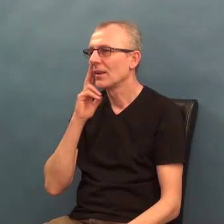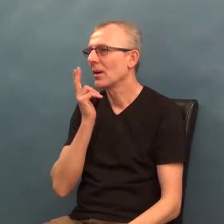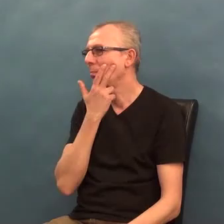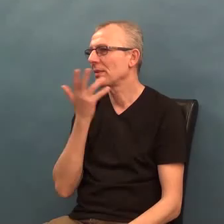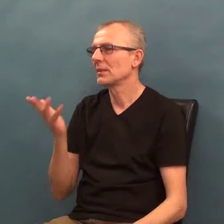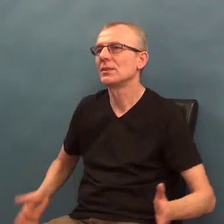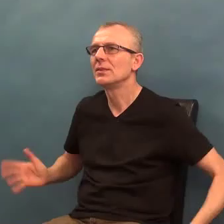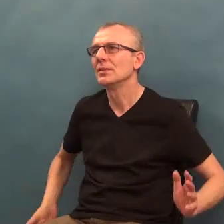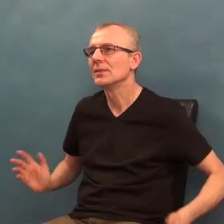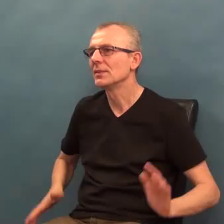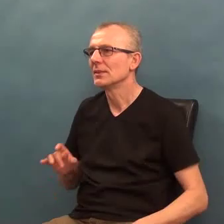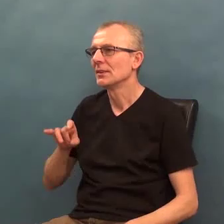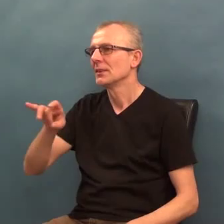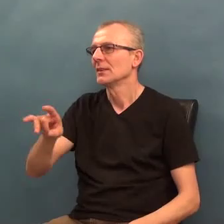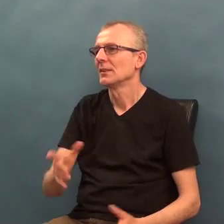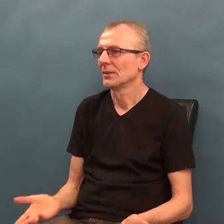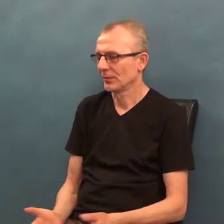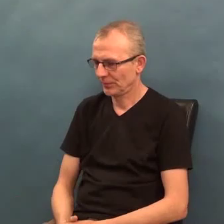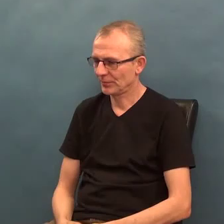Ktoś niewidomy biega prosto.